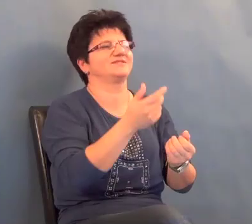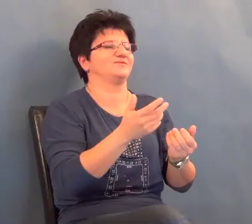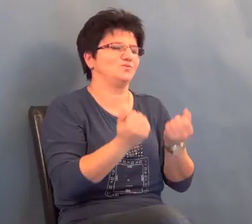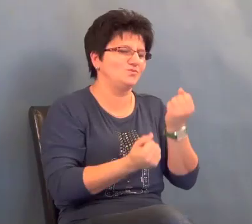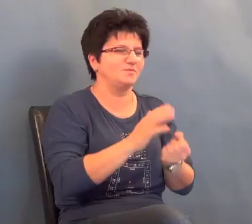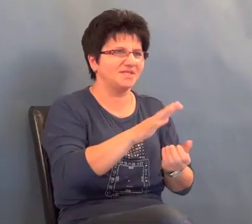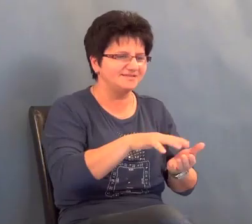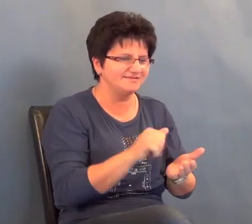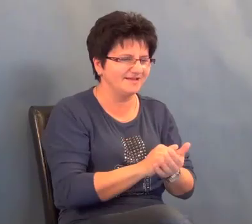Trudno, jesteś zajęta.